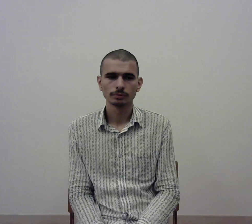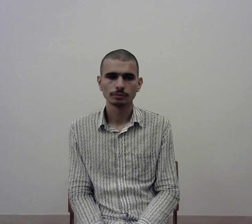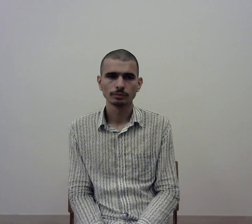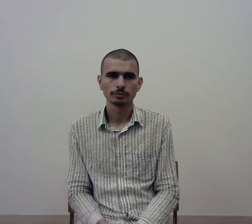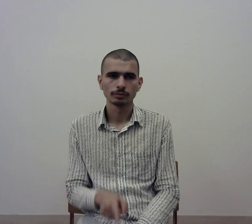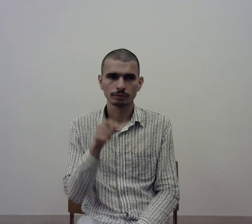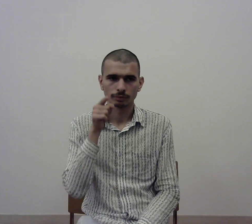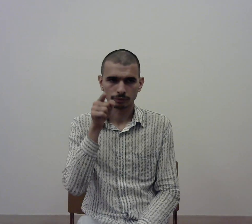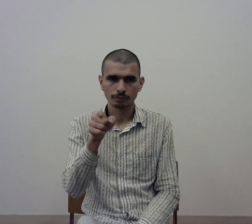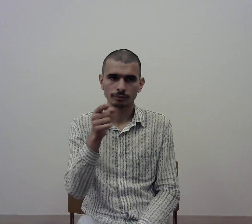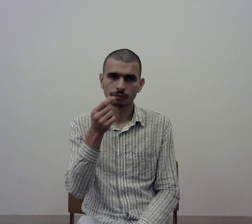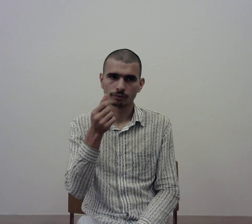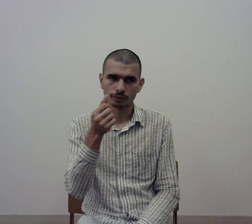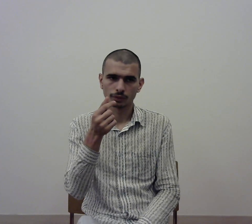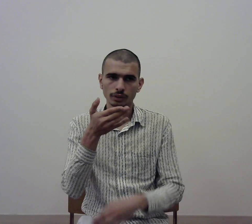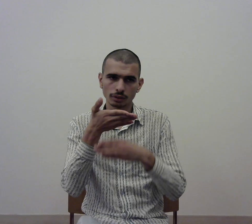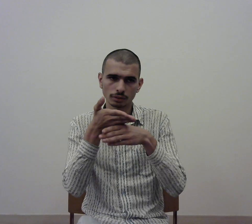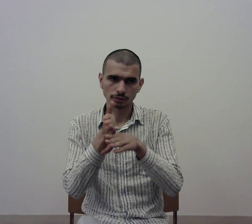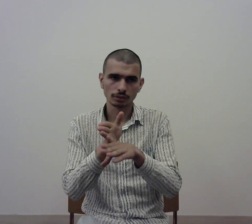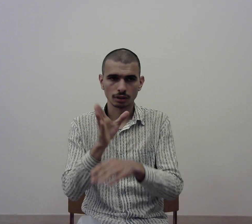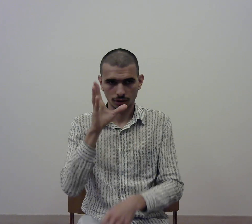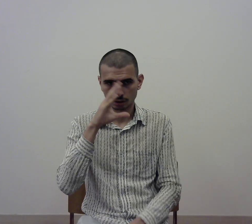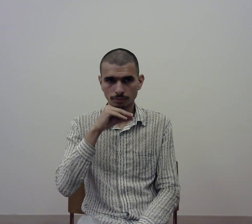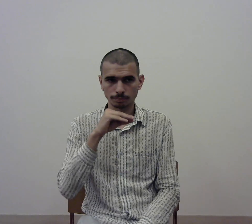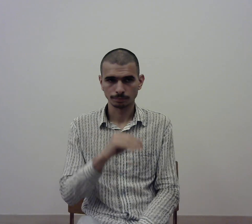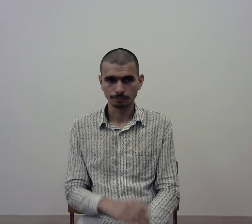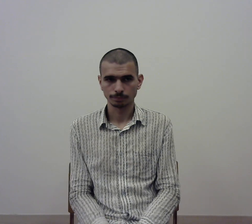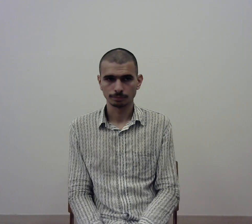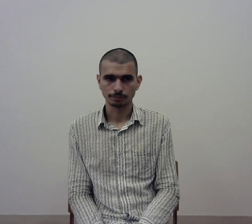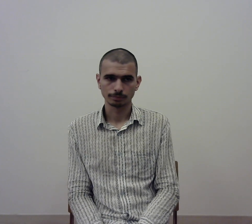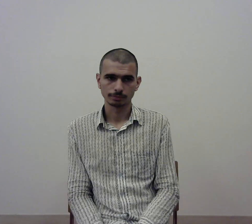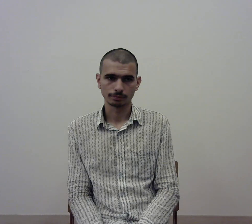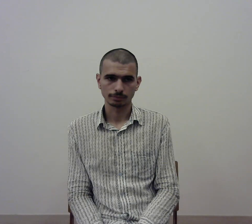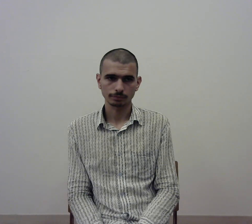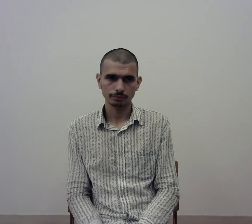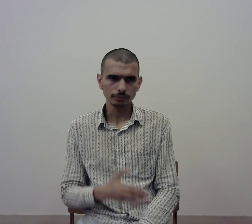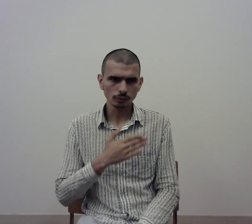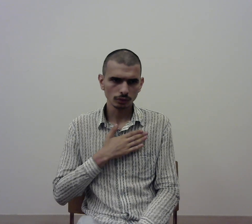Siz pulu xırdalaya bilərsinizmi?